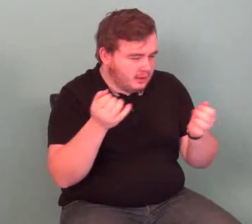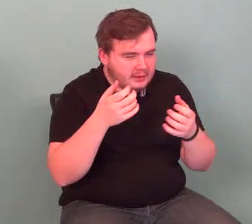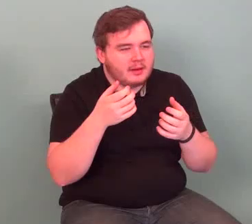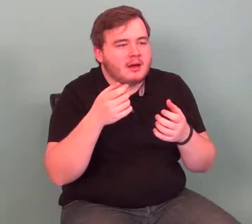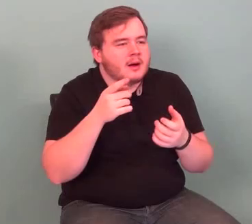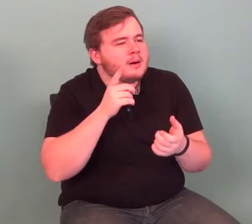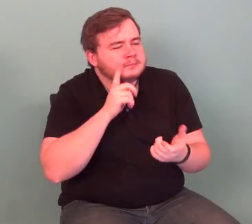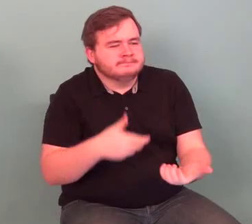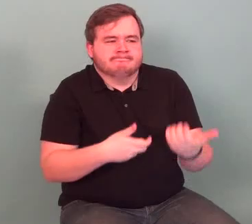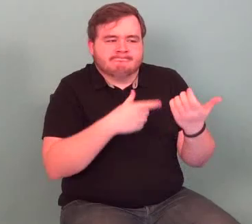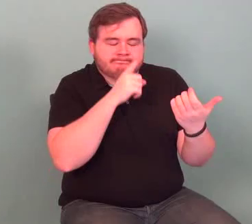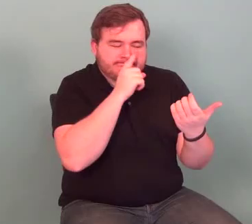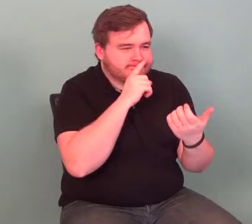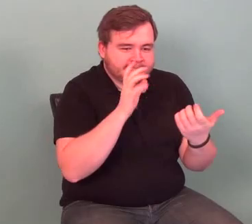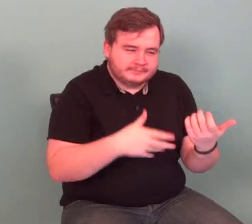A chłopak bierze go na ręce.